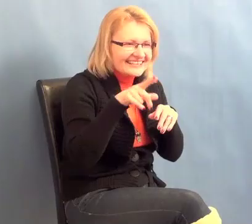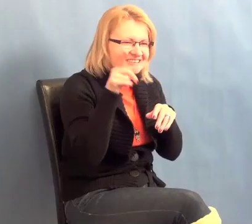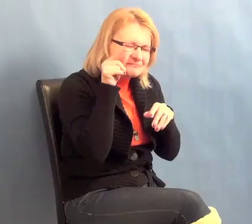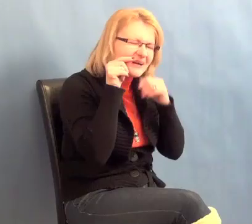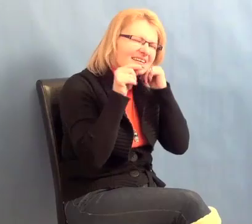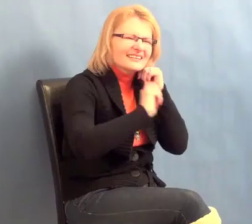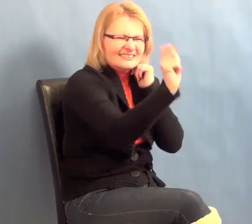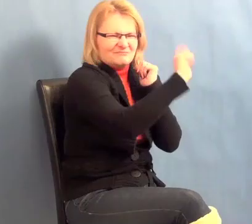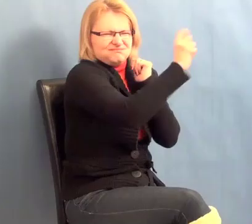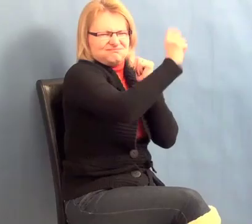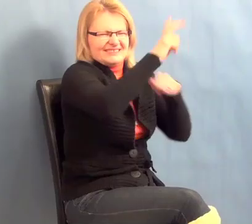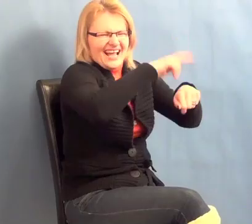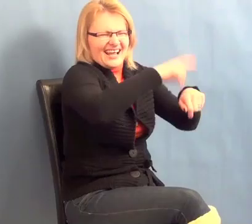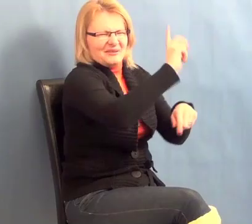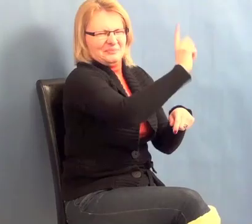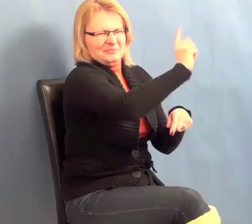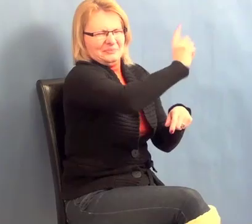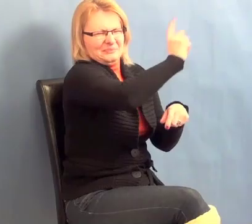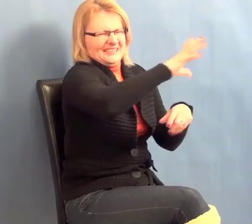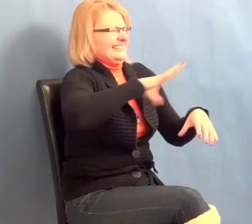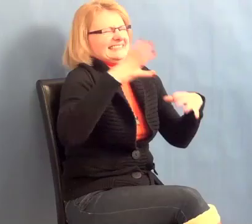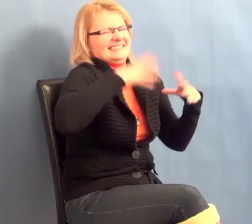Budzik obok zaczął uciążliwie dzwonić.